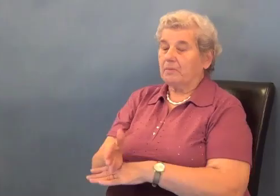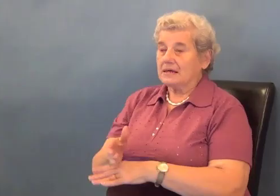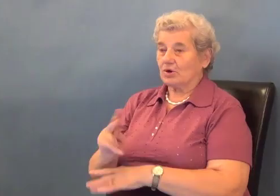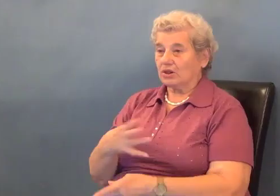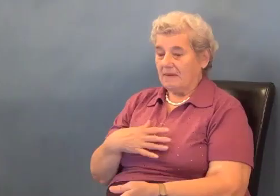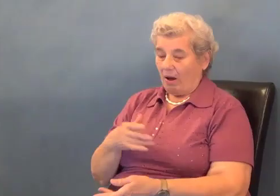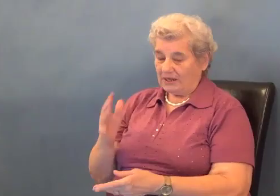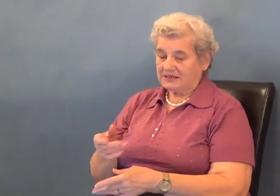A piłę skąd miał?